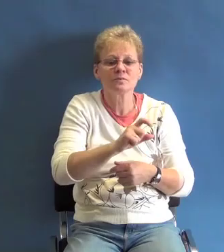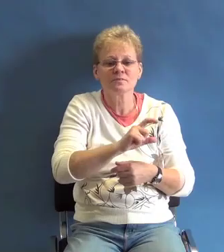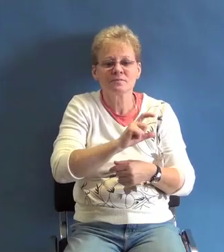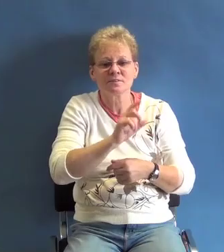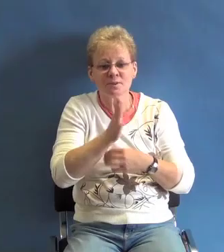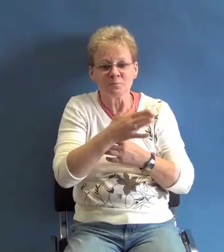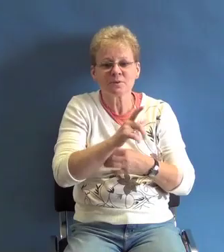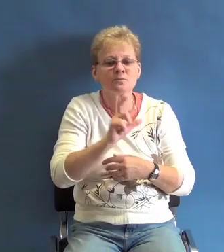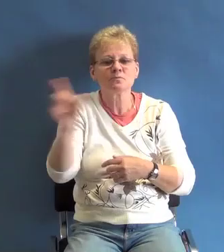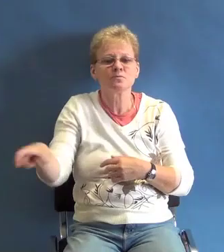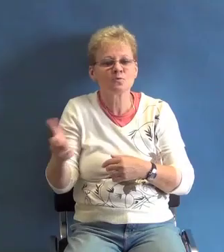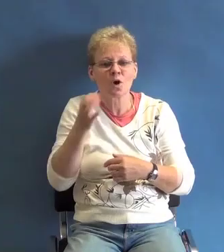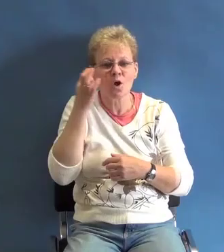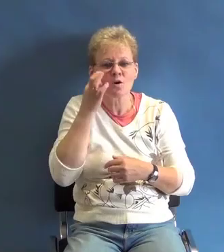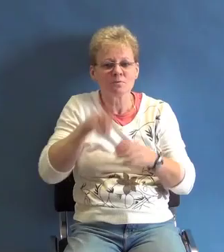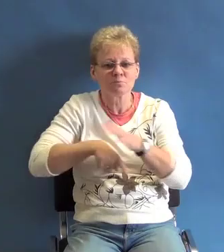A rybka co mu zrobi?